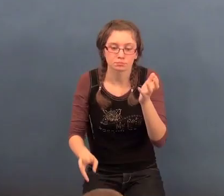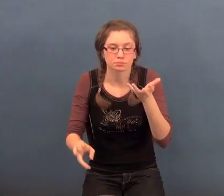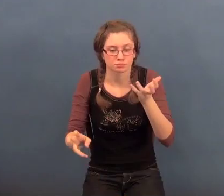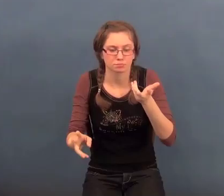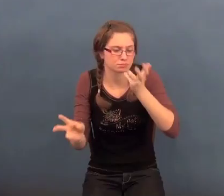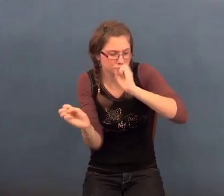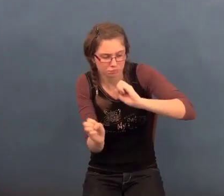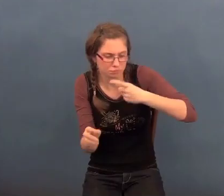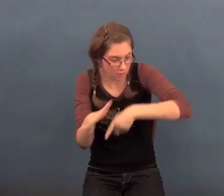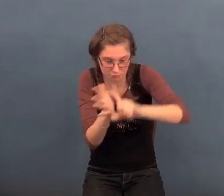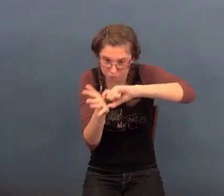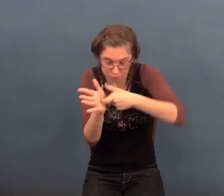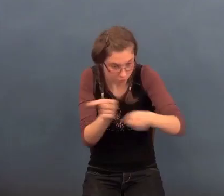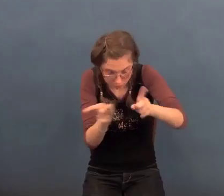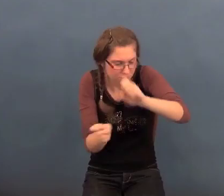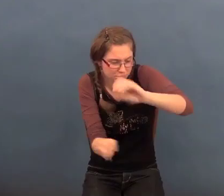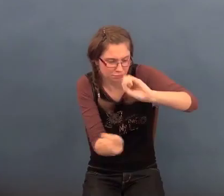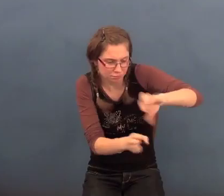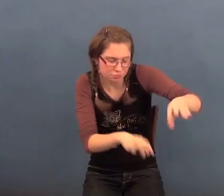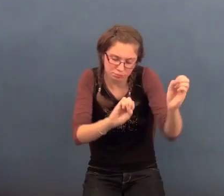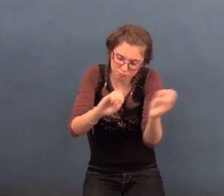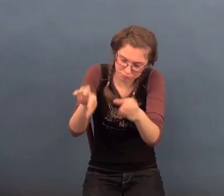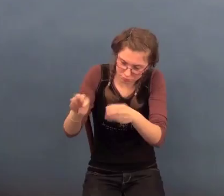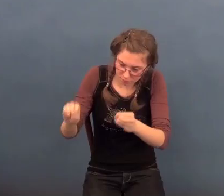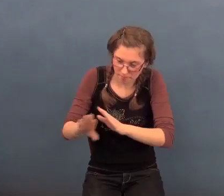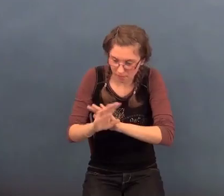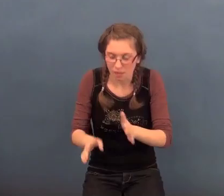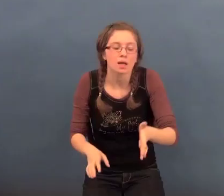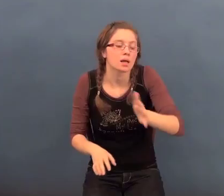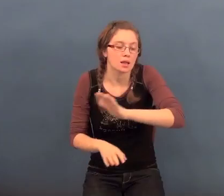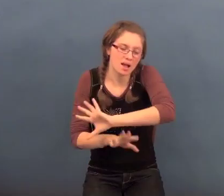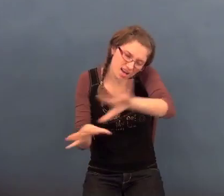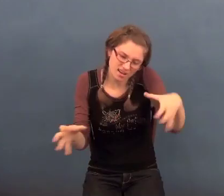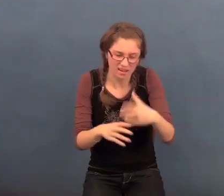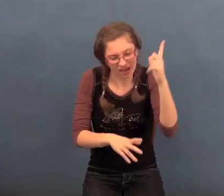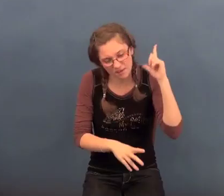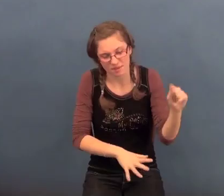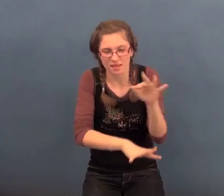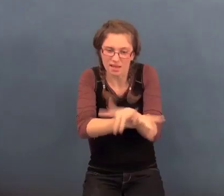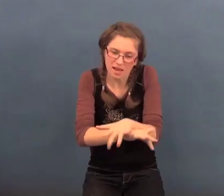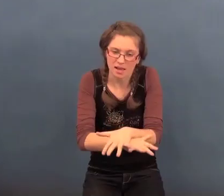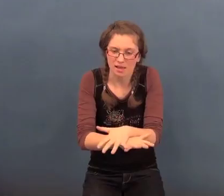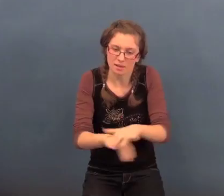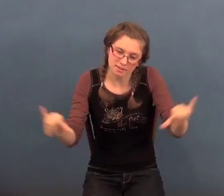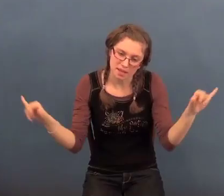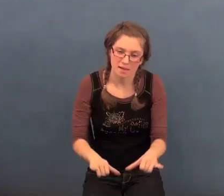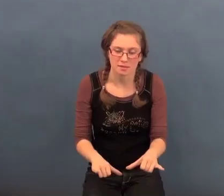W hotelu rozchodzą się do swoich pokoi i rozkładają swoje rzeczy, a potem razem, całą grupą idą do restauracji.